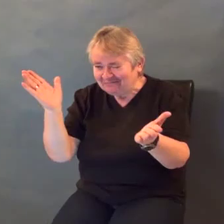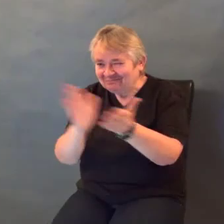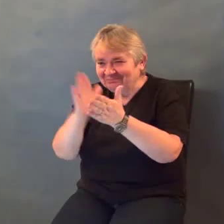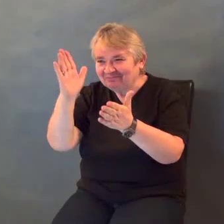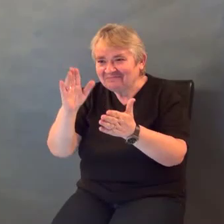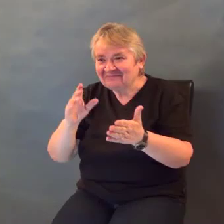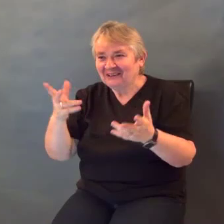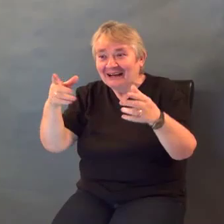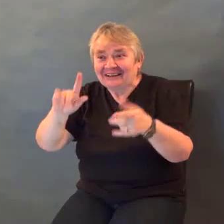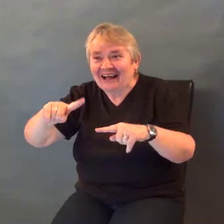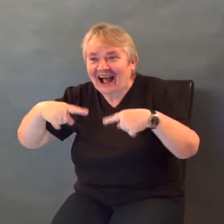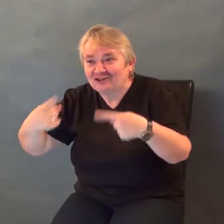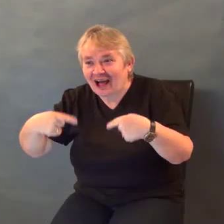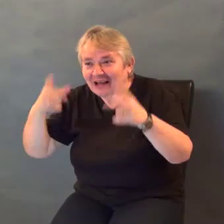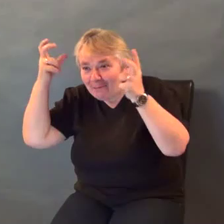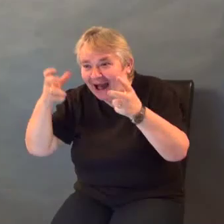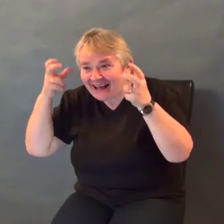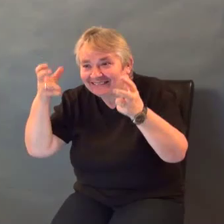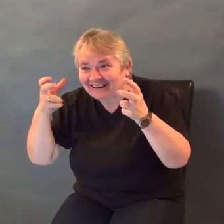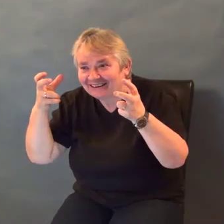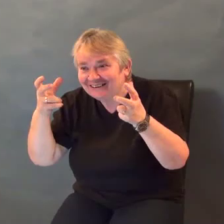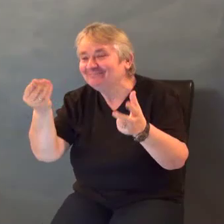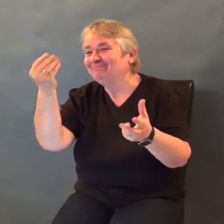Super, a pieczeń barania?